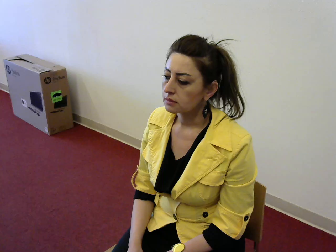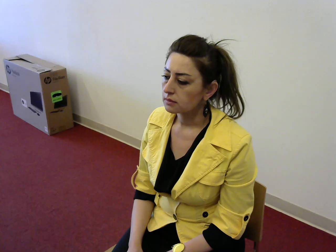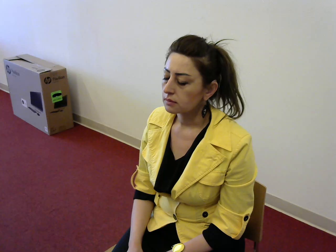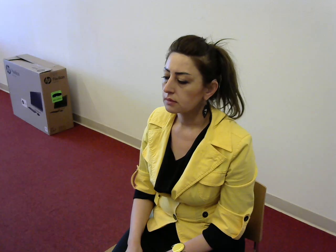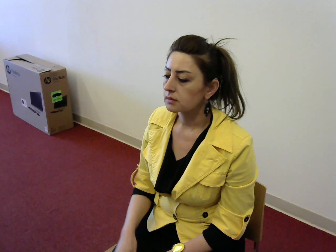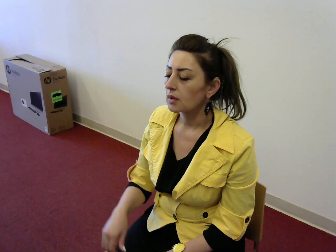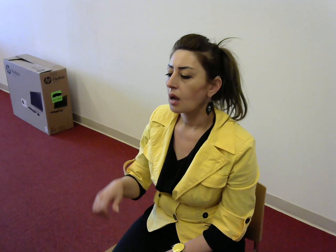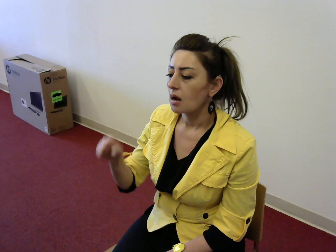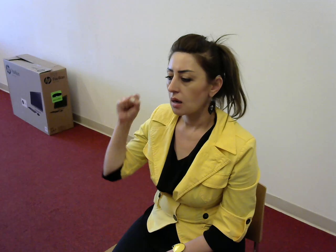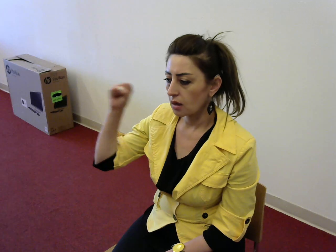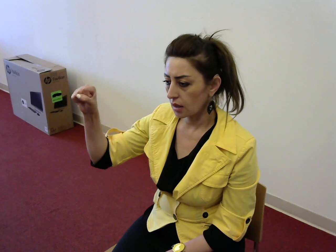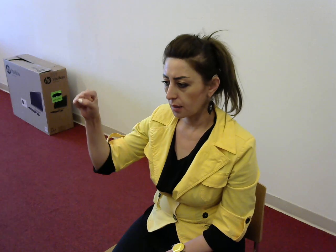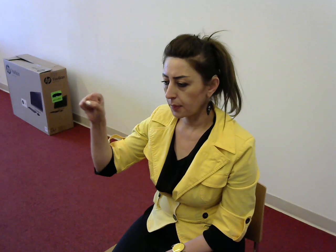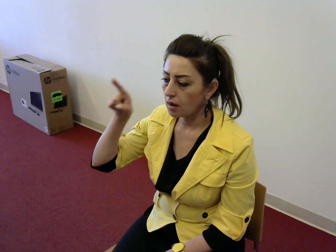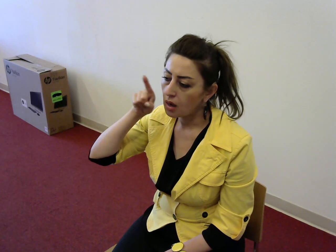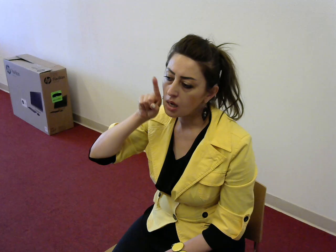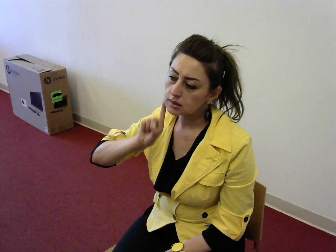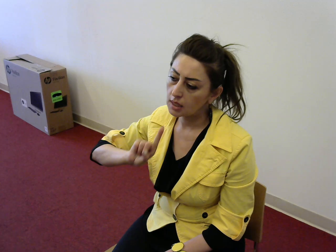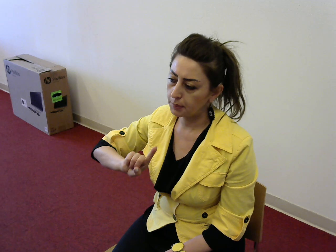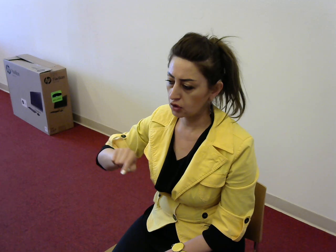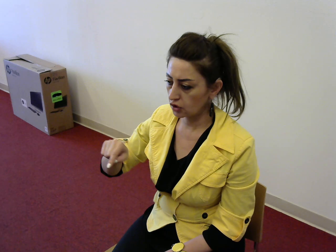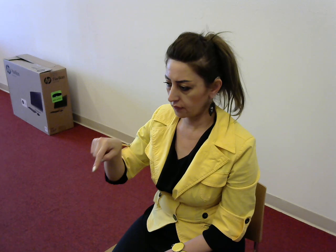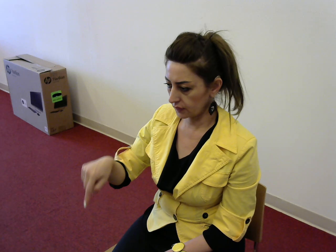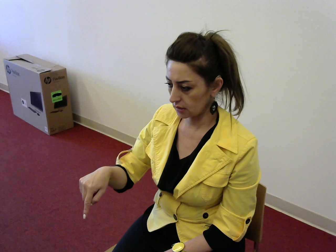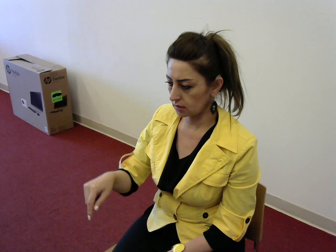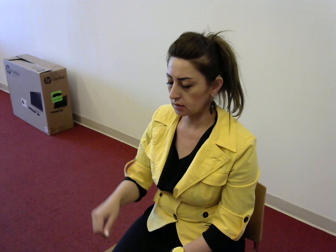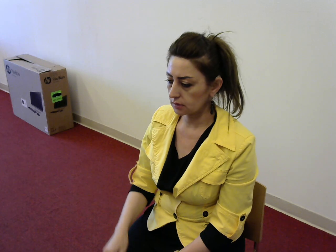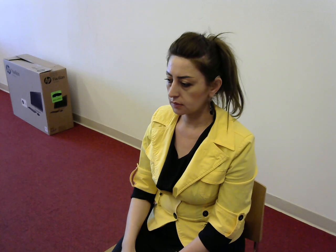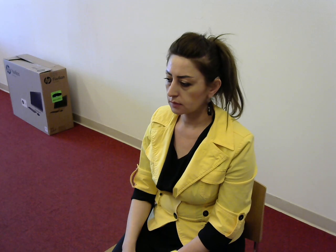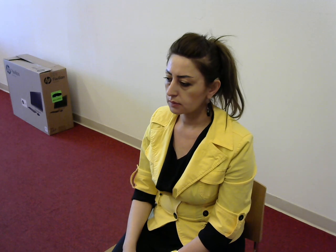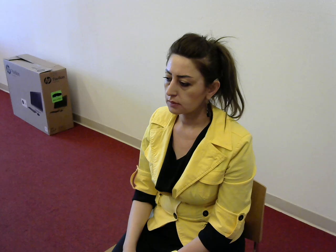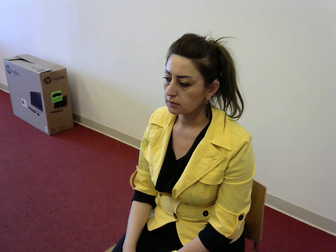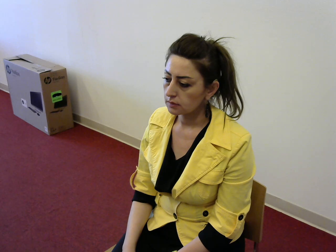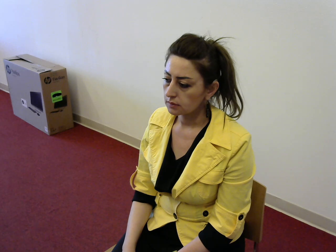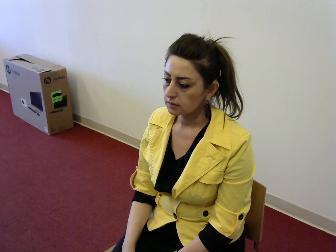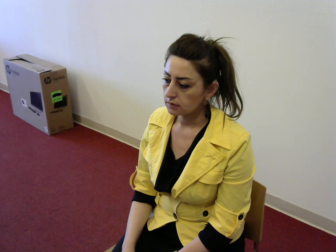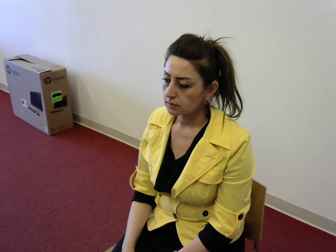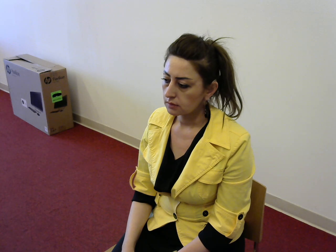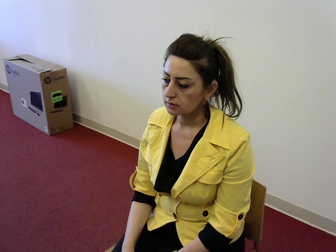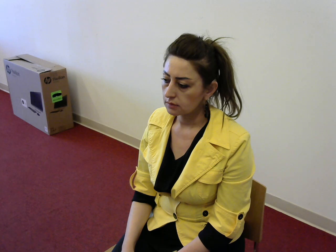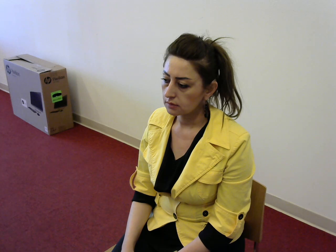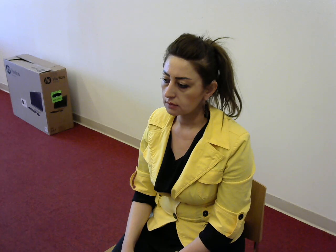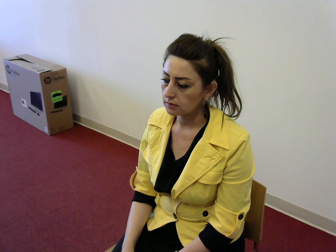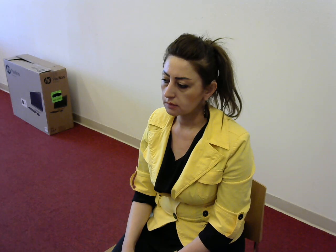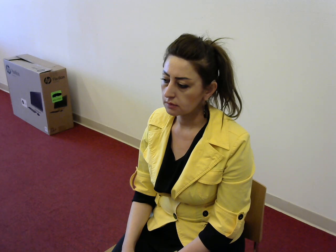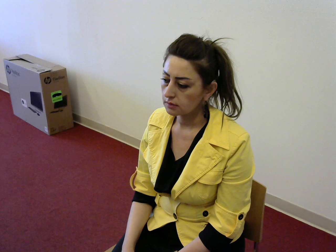Qarabağ Azərbaycandır!